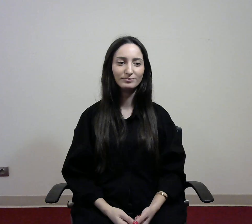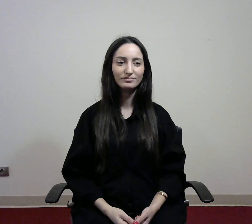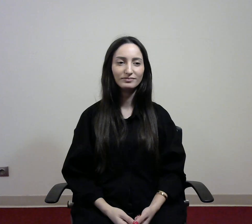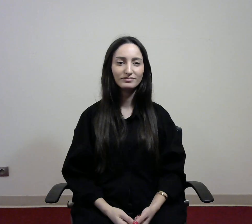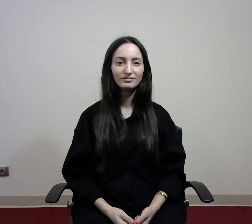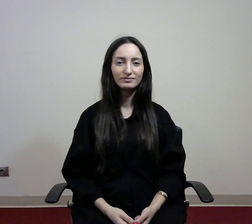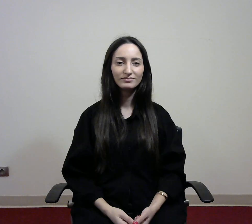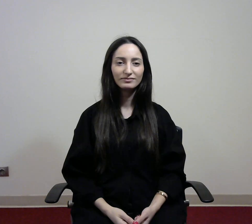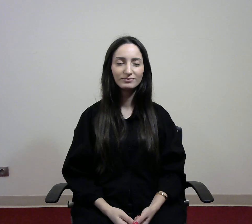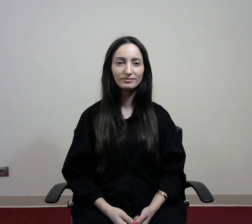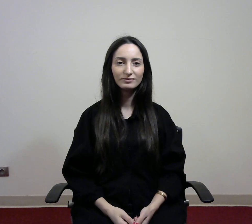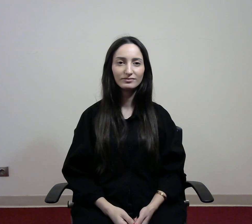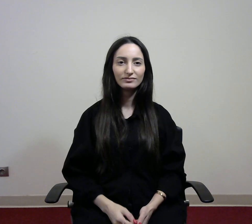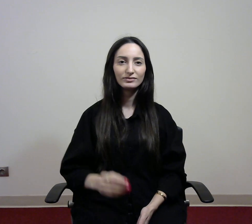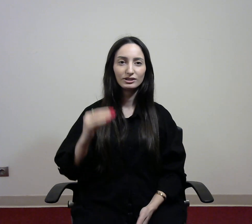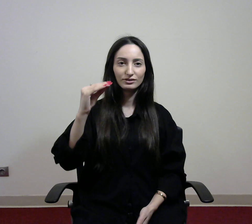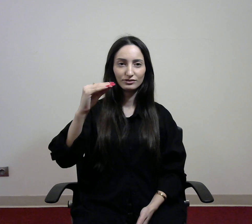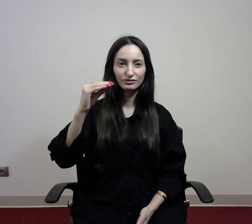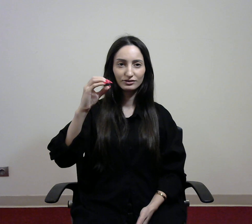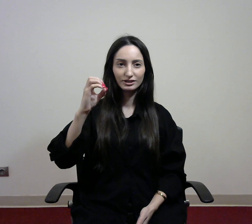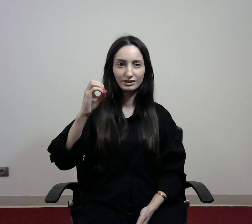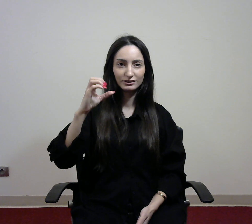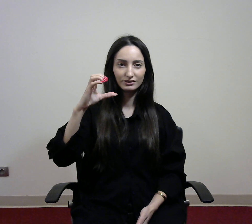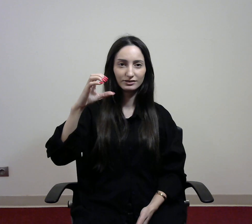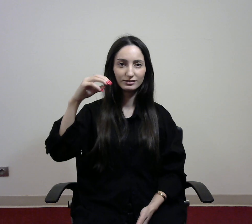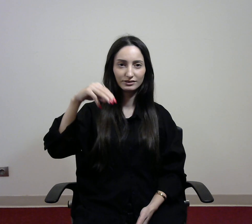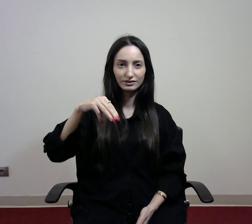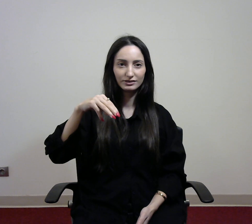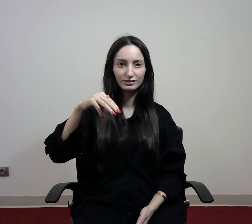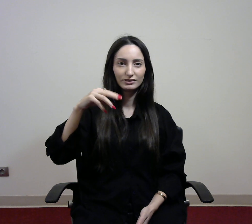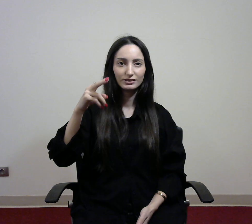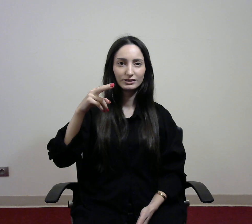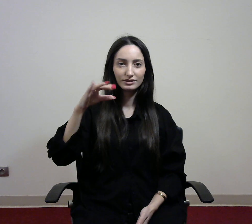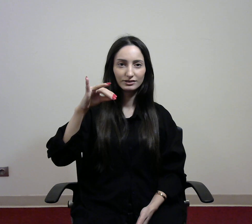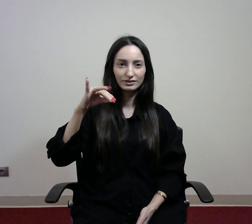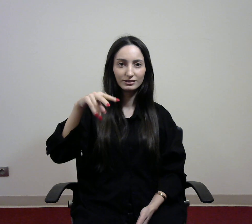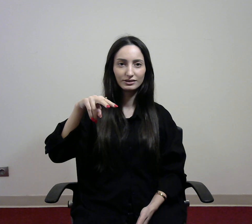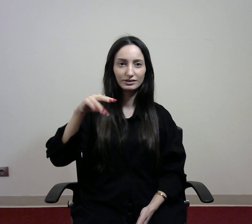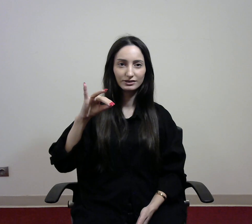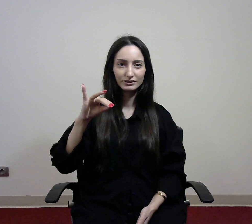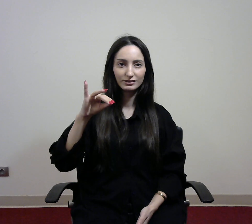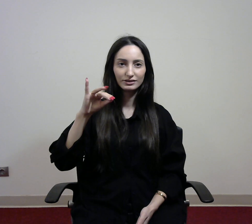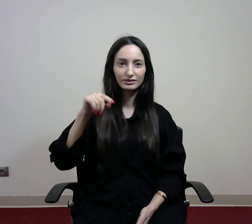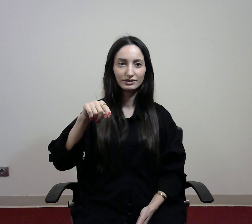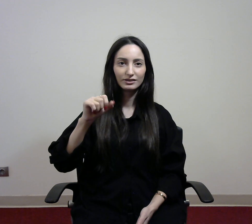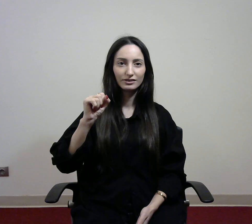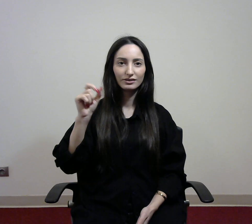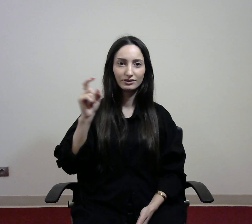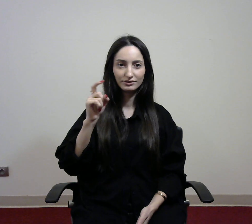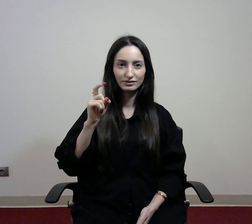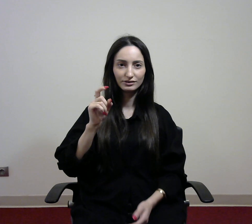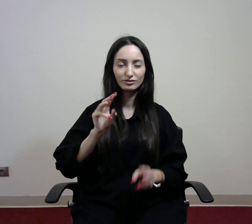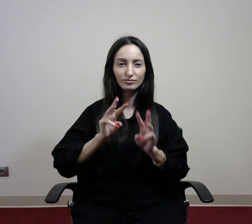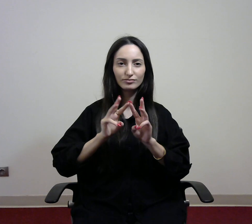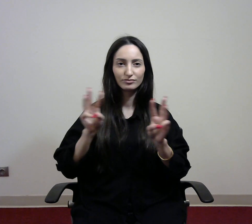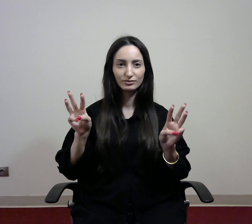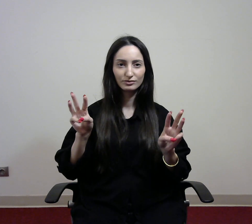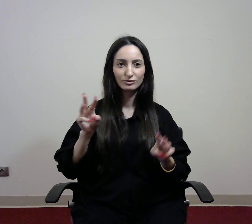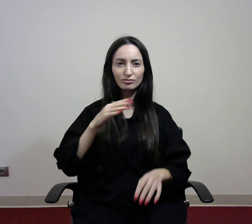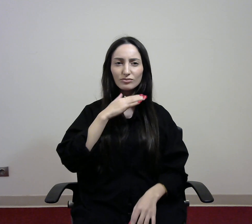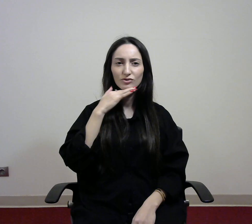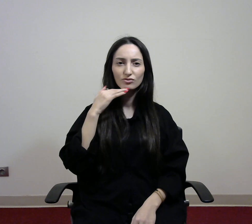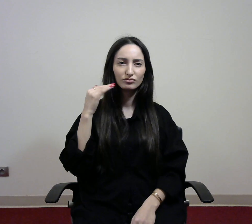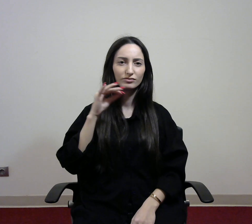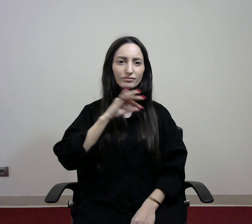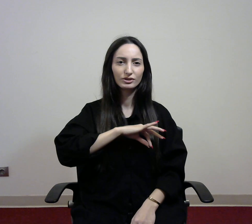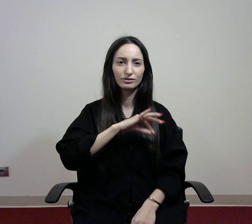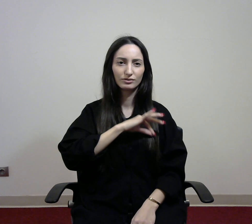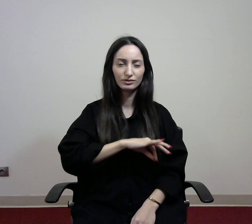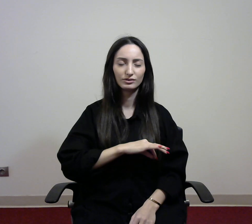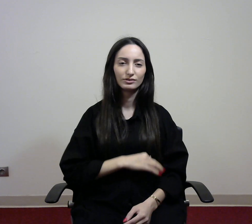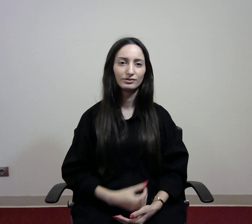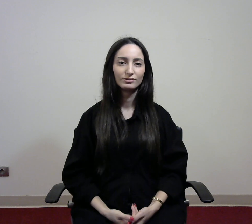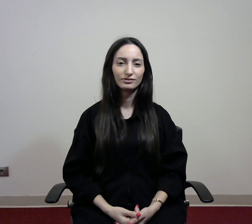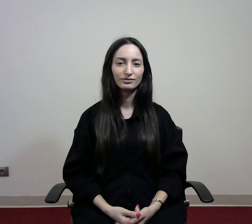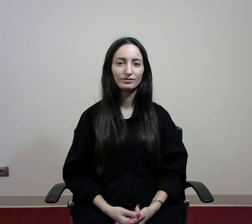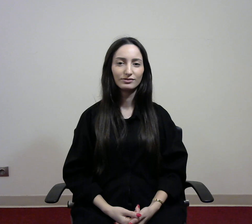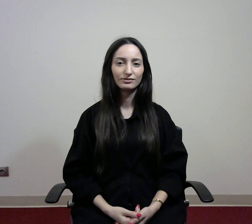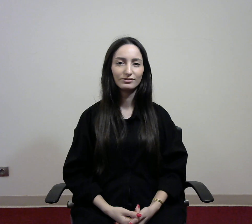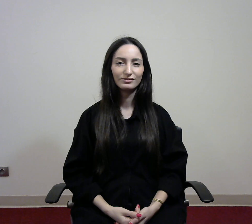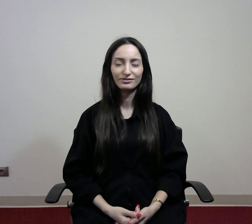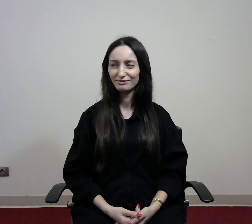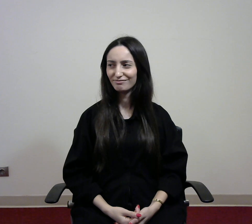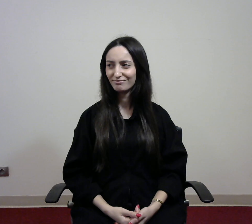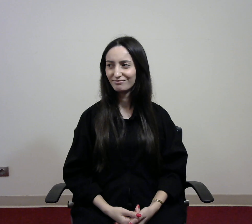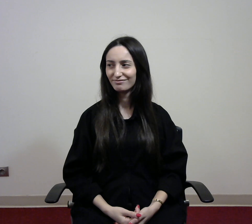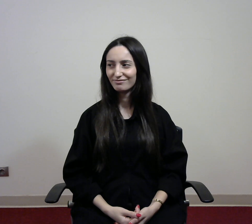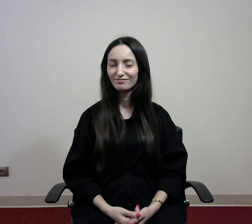Jestdili.az saytı çox faydalıdır